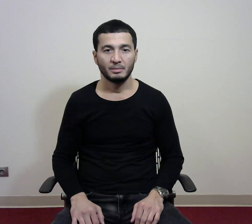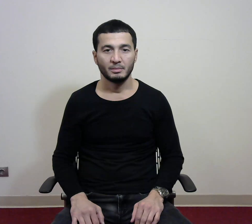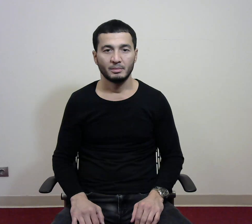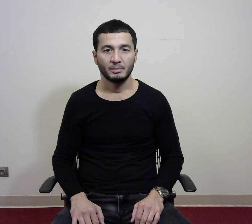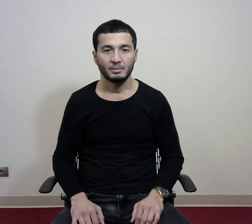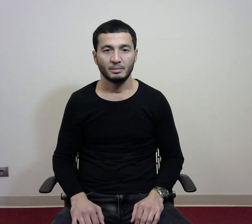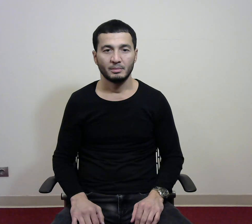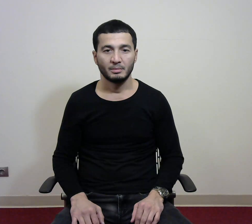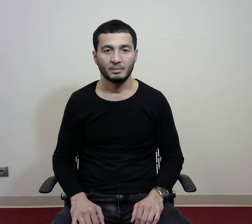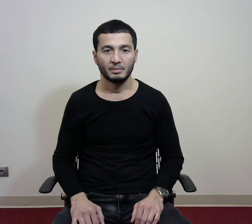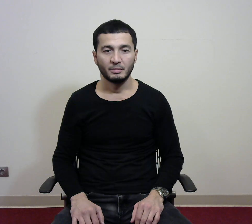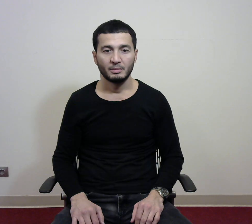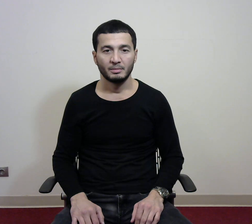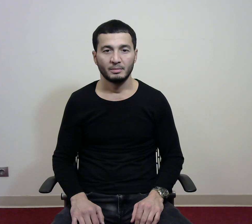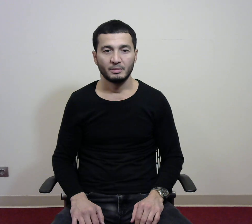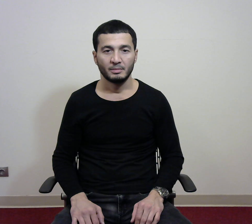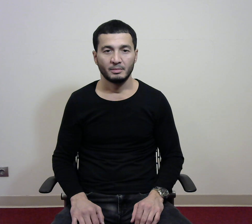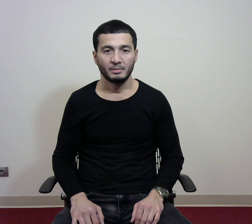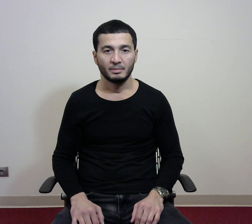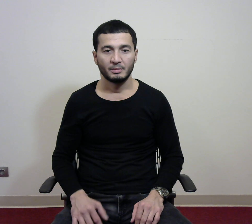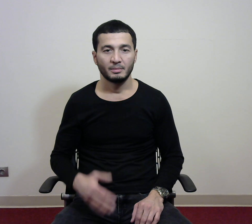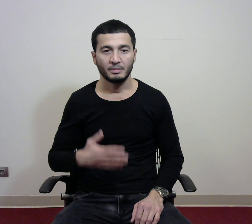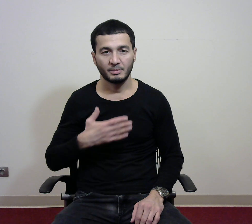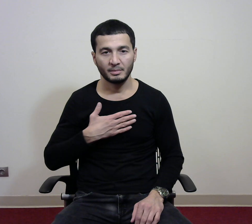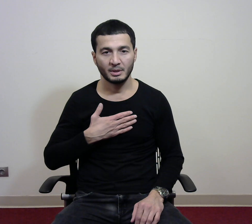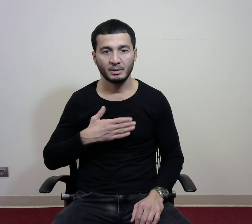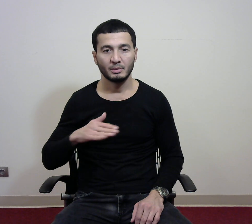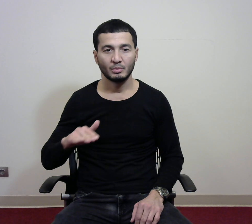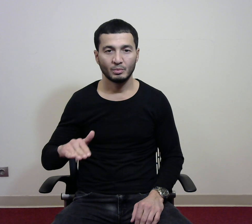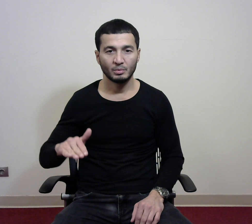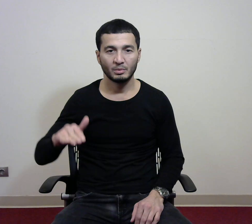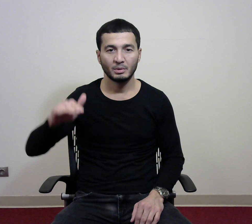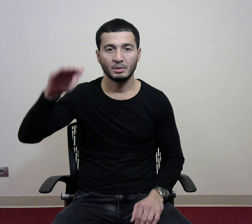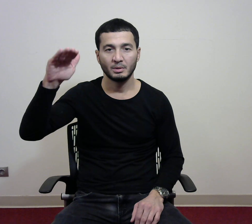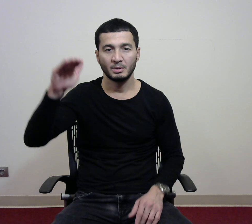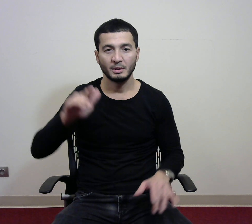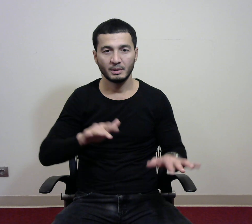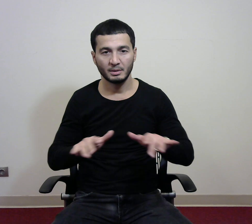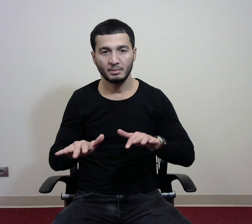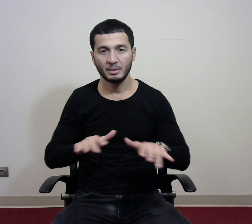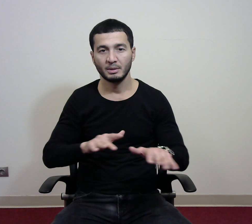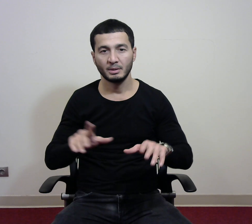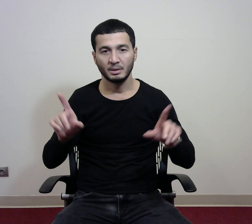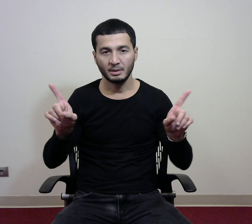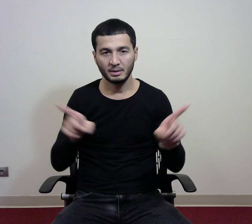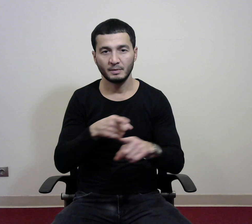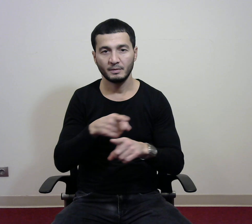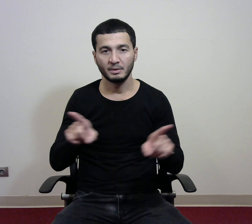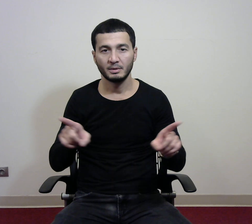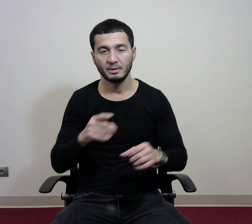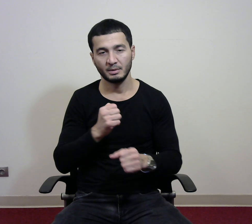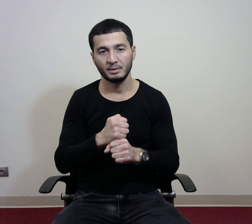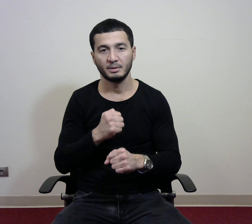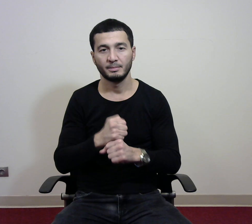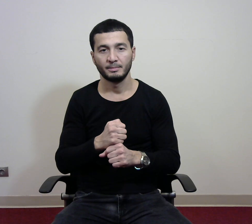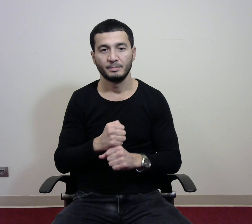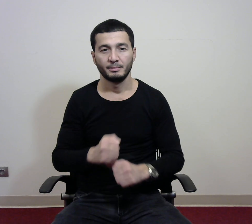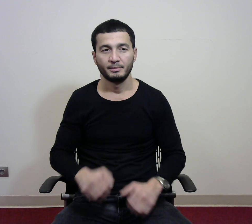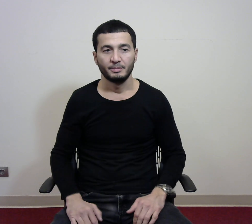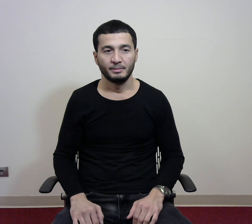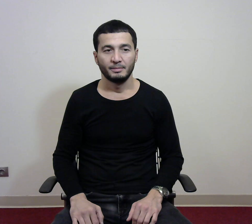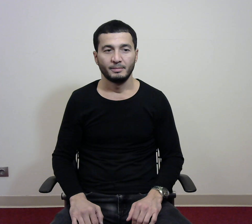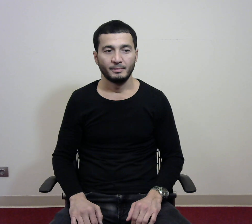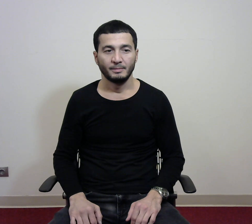Mən uşaq vaxtından pianoda ifa edirəm